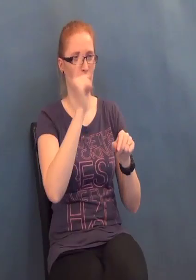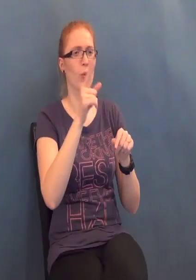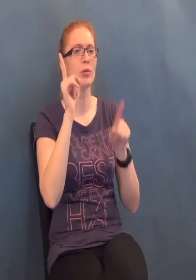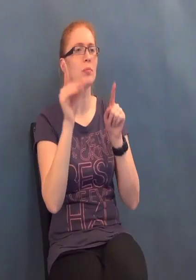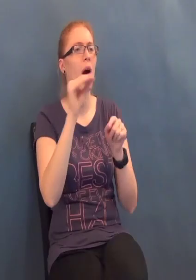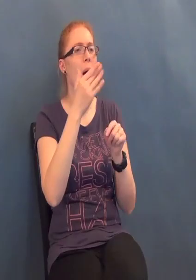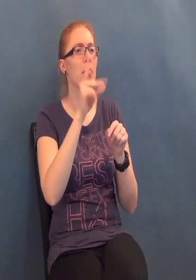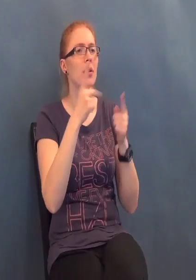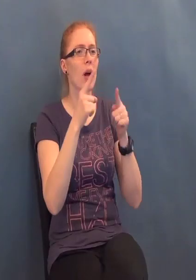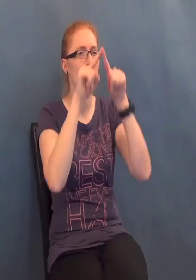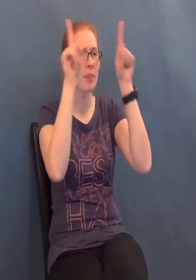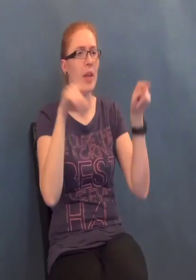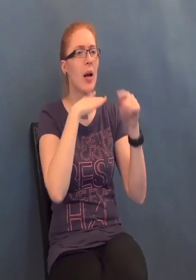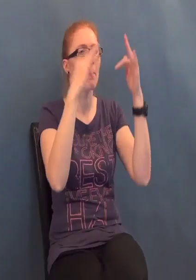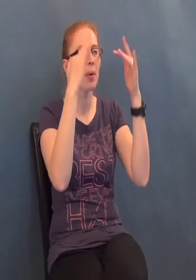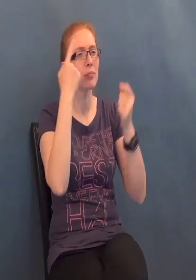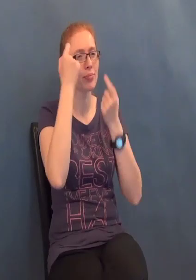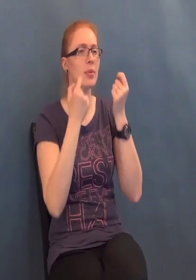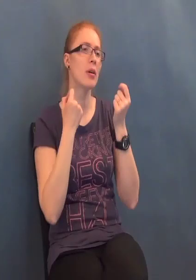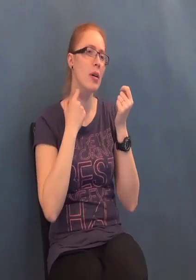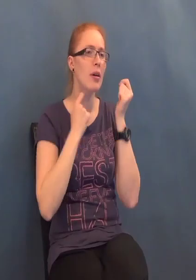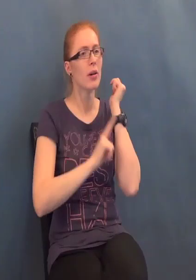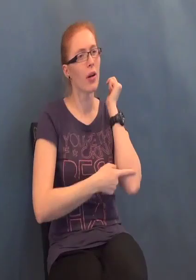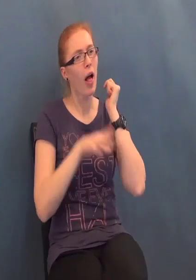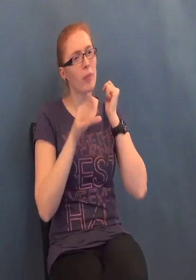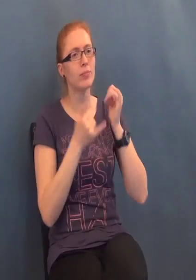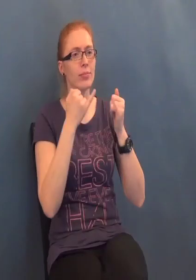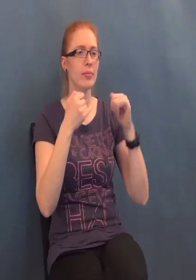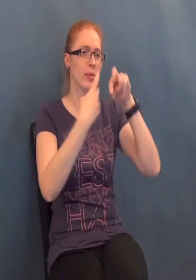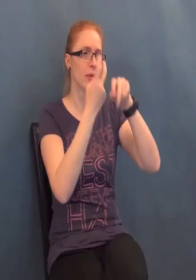Jest, czasami w EMPIK-u jest reklama z różnymi znakami: alkohol, ciąża, różne dziwne znaki.